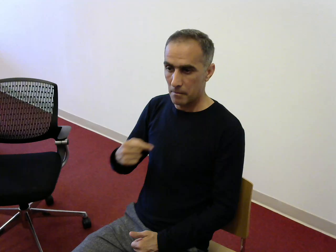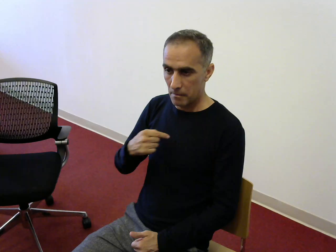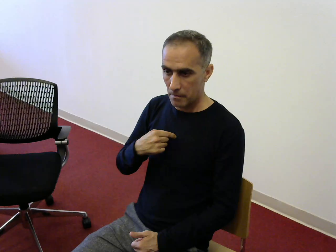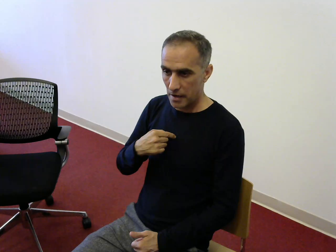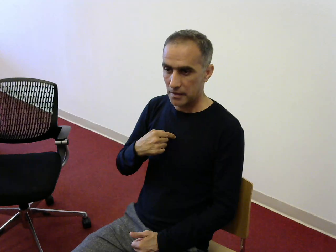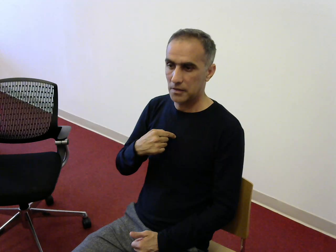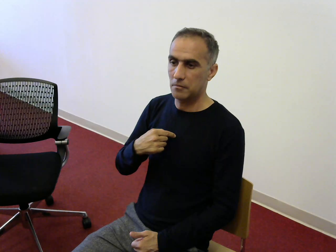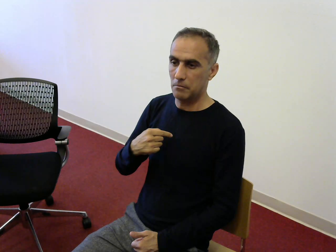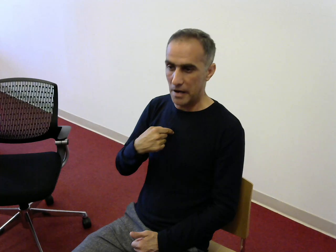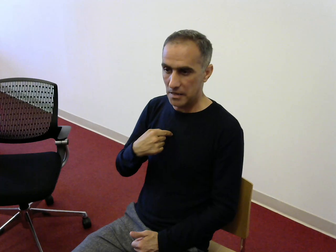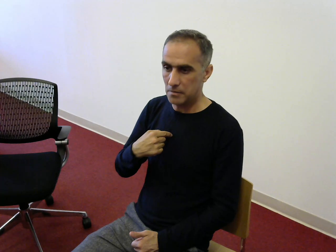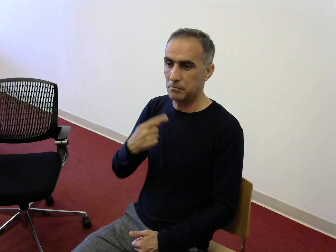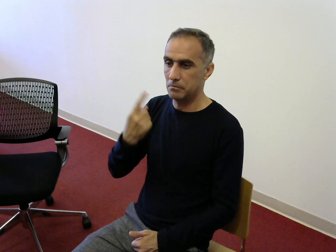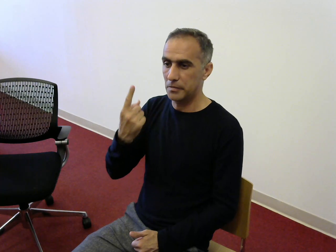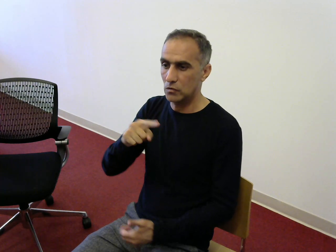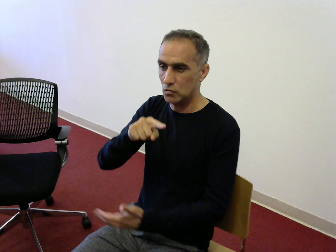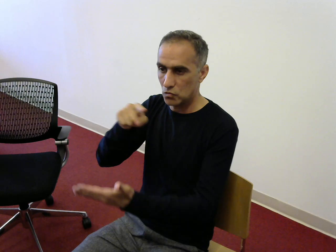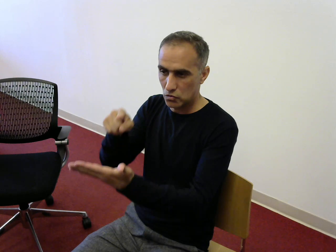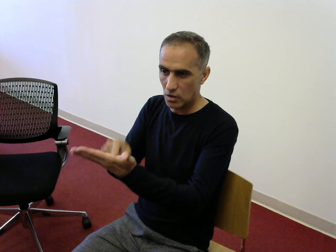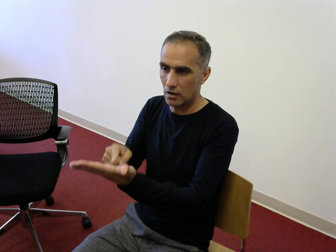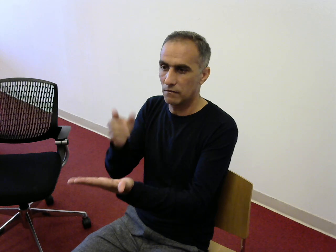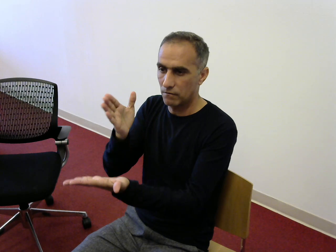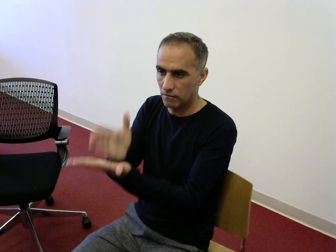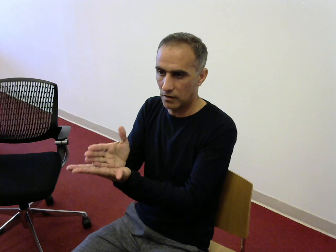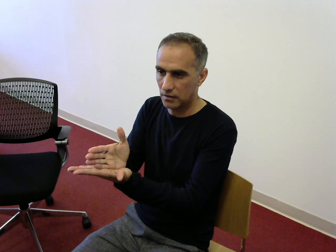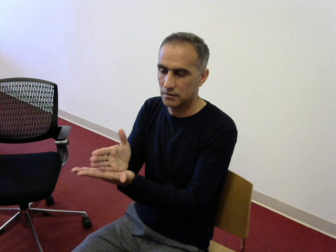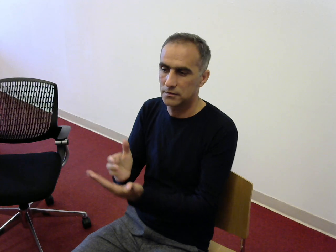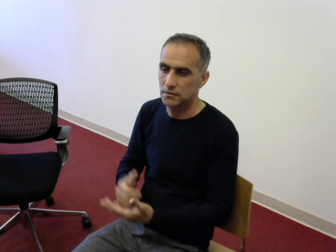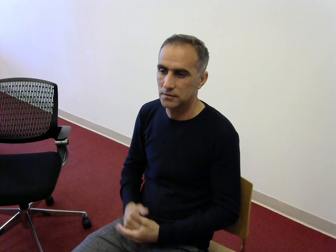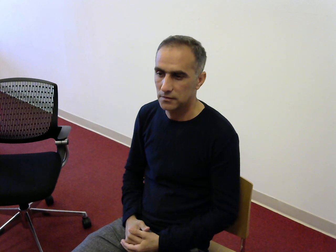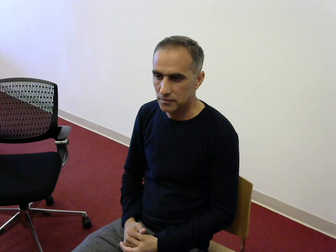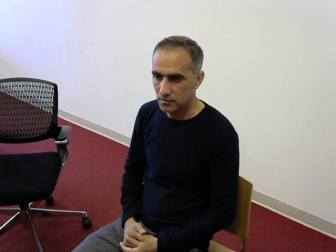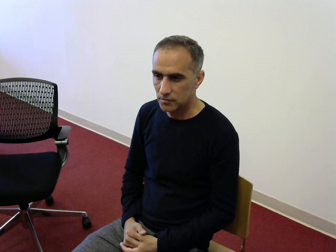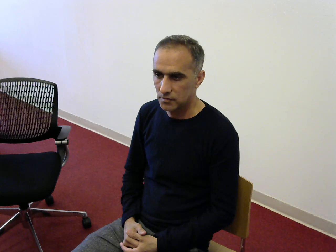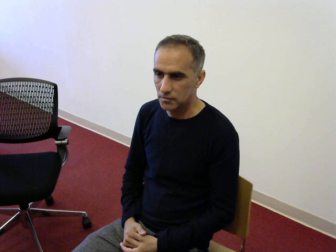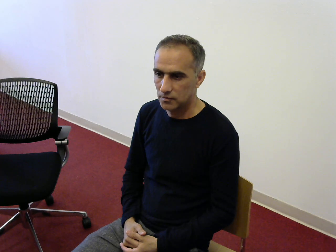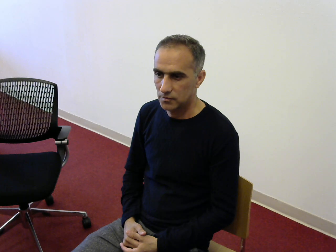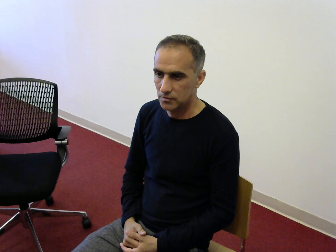Mənim bir sualım var